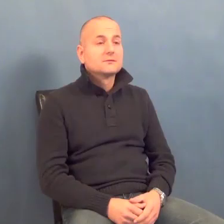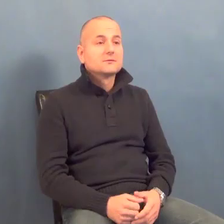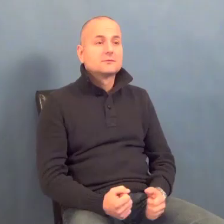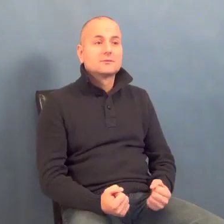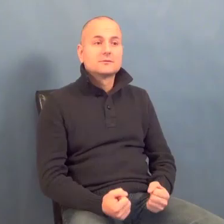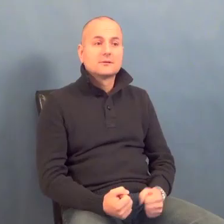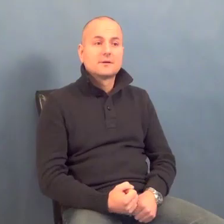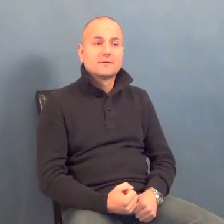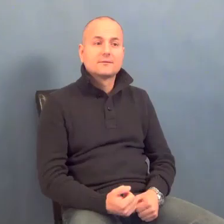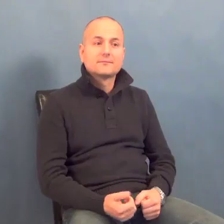Ciężka sprawa.